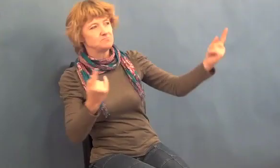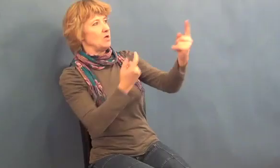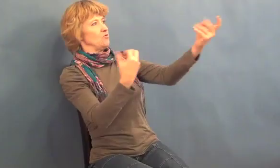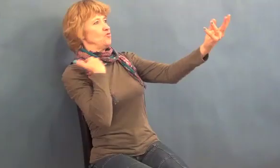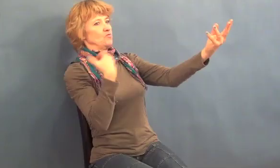"O, żyjesz!"